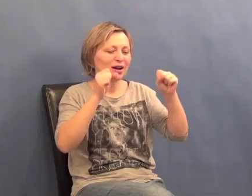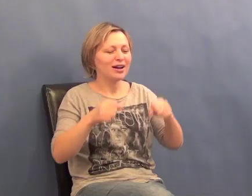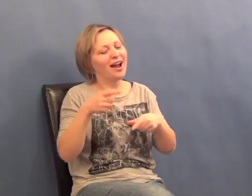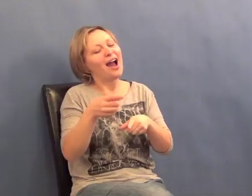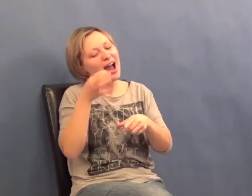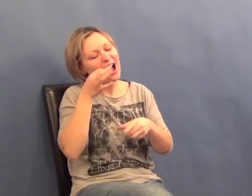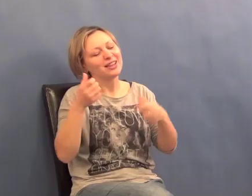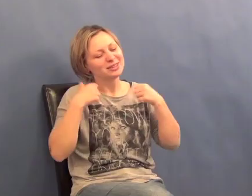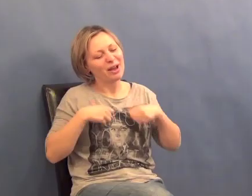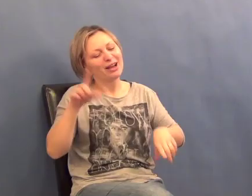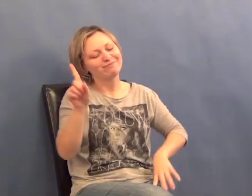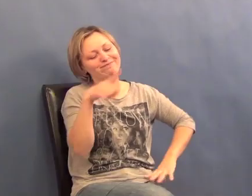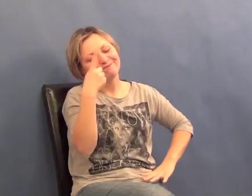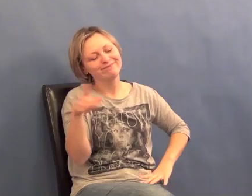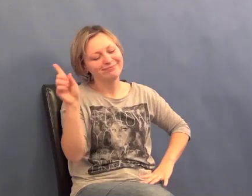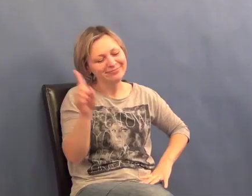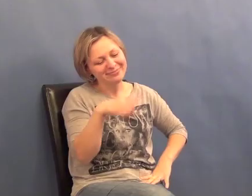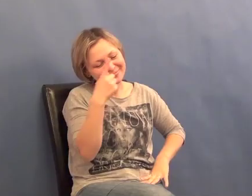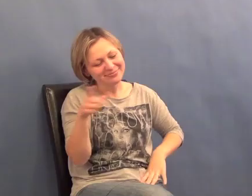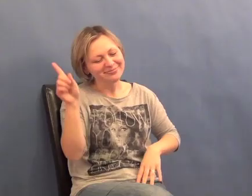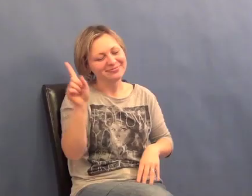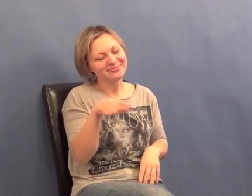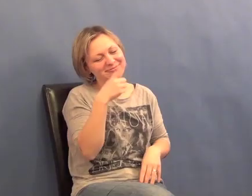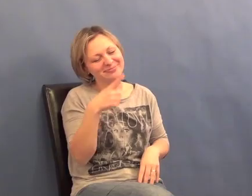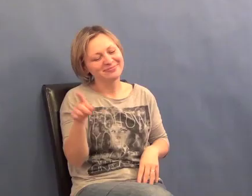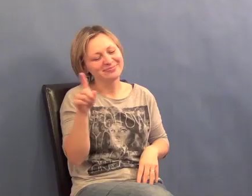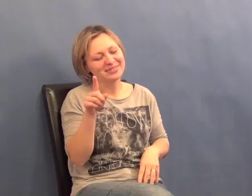A ten kot spokojnie przygląda mu się, dyryguje.